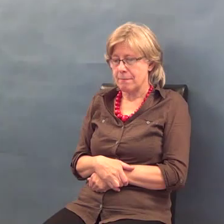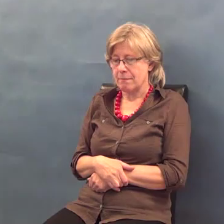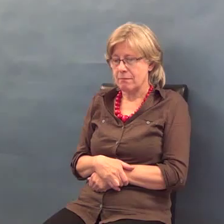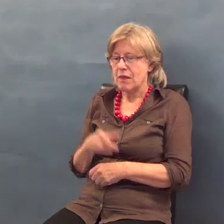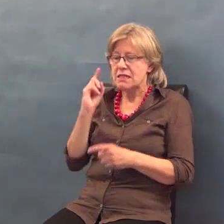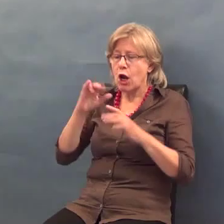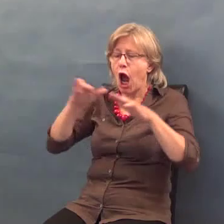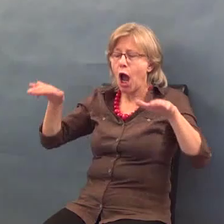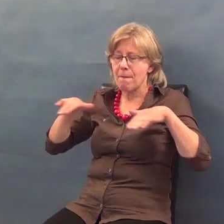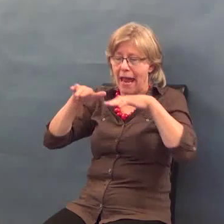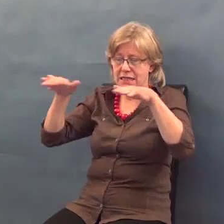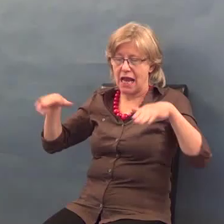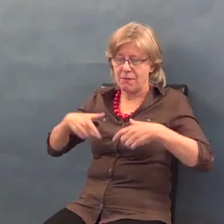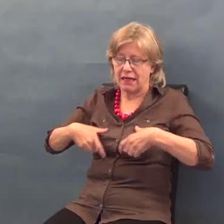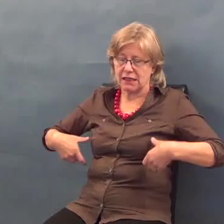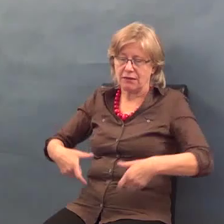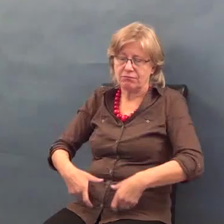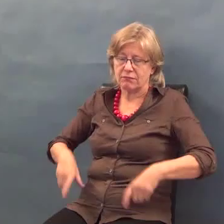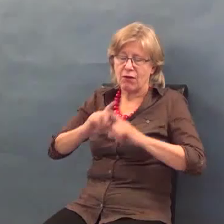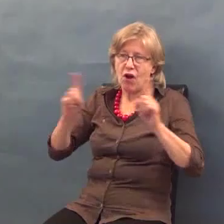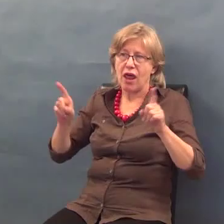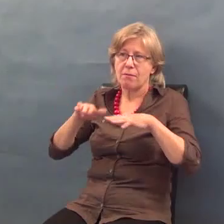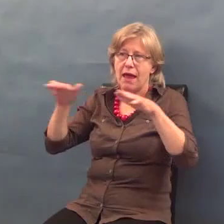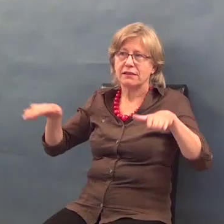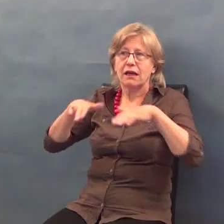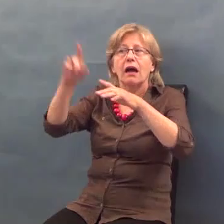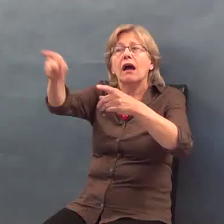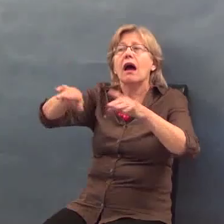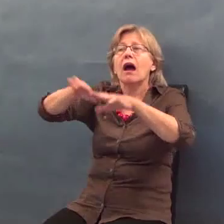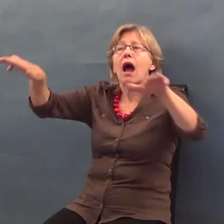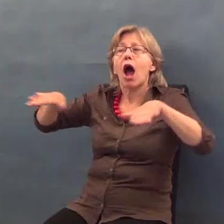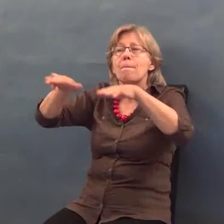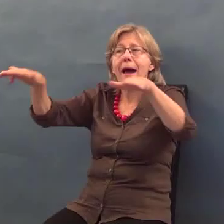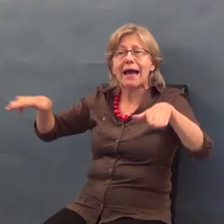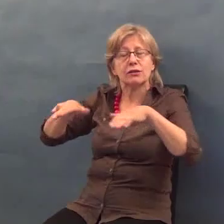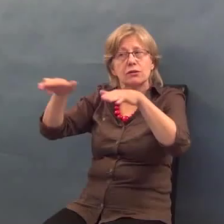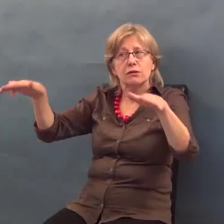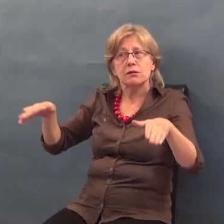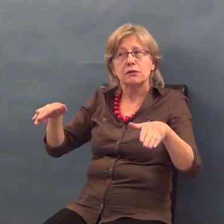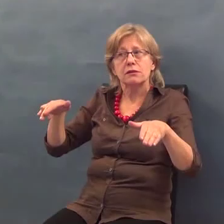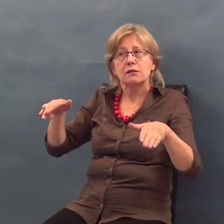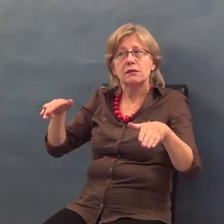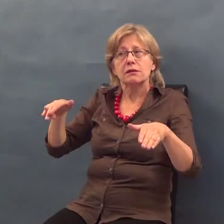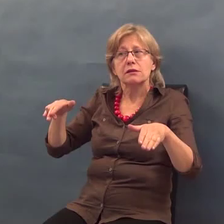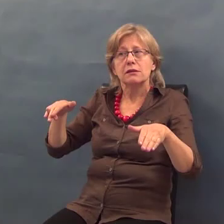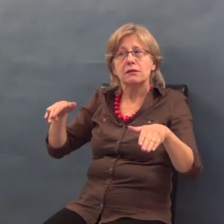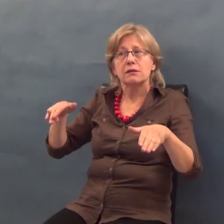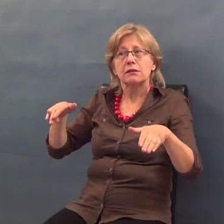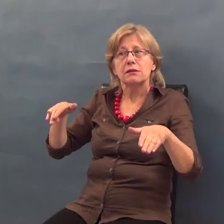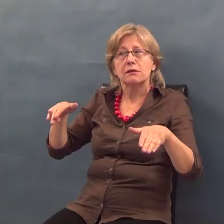Zakaz pływania na basenie w kostiumie.